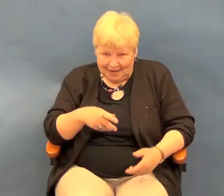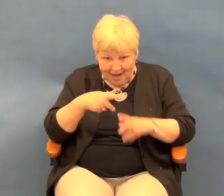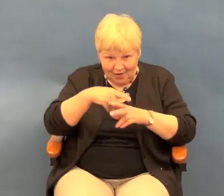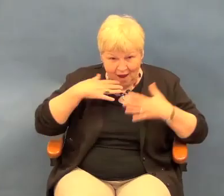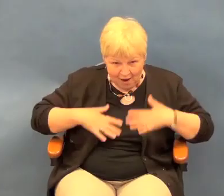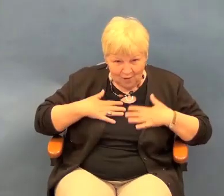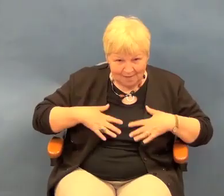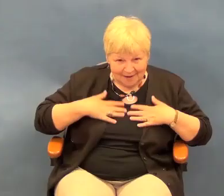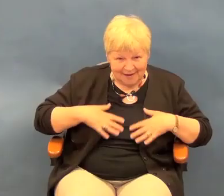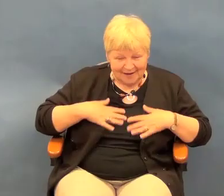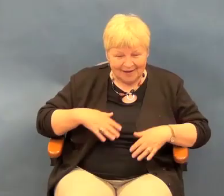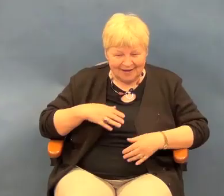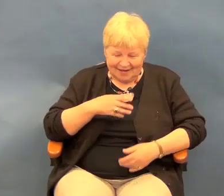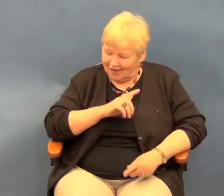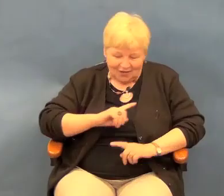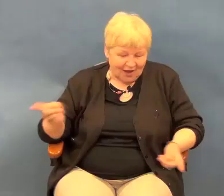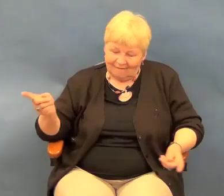Nie...Koń się kąpie?